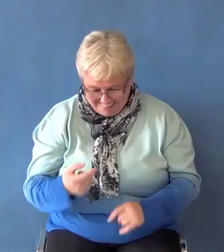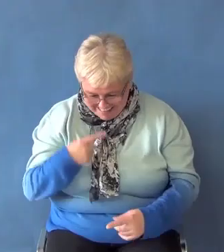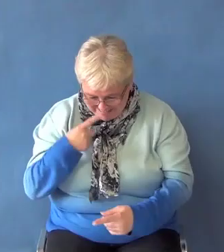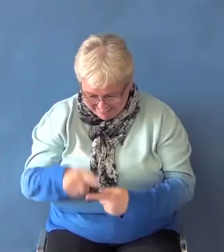Jak?